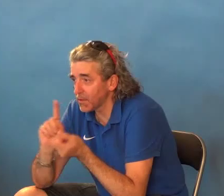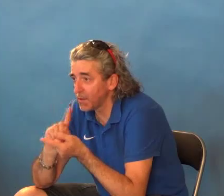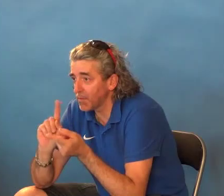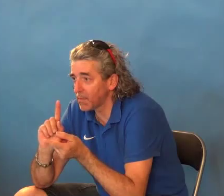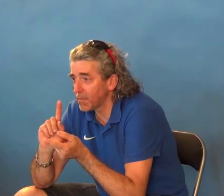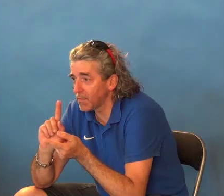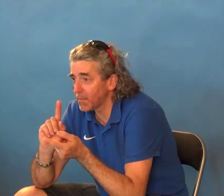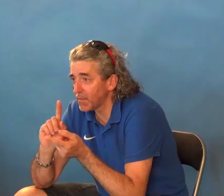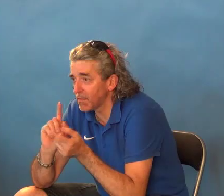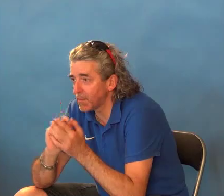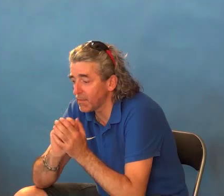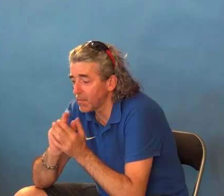Spotkanie.